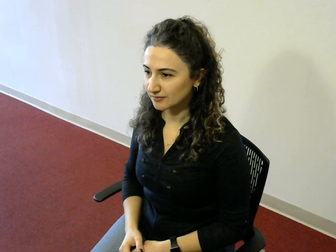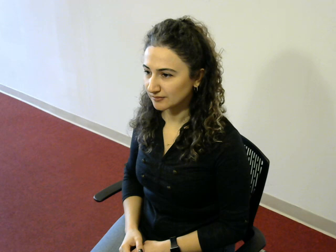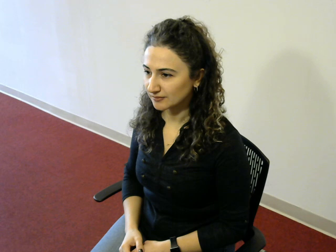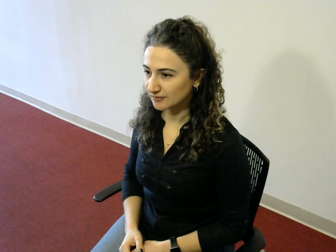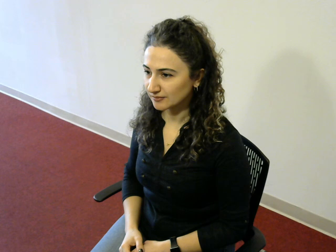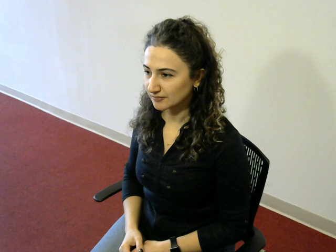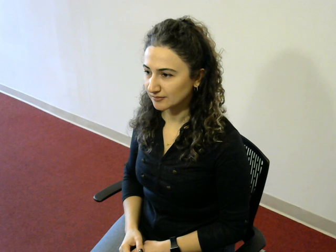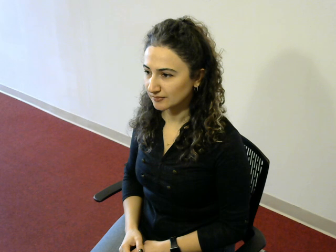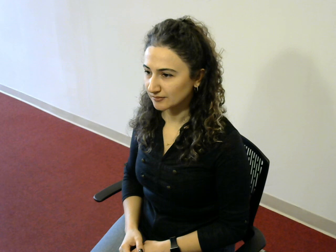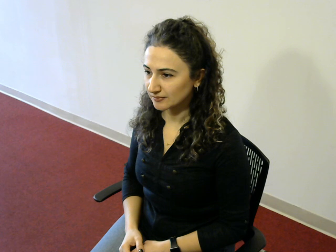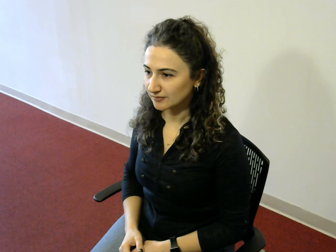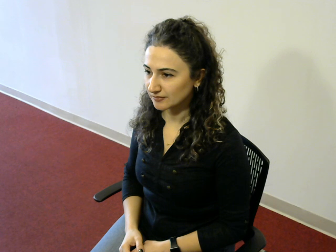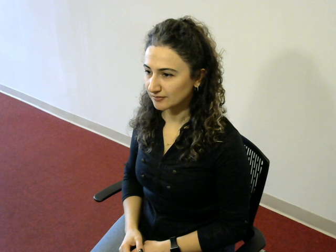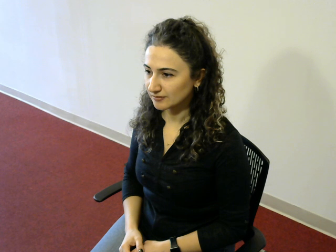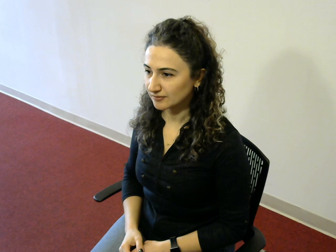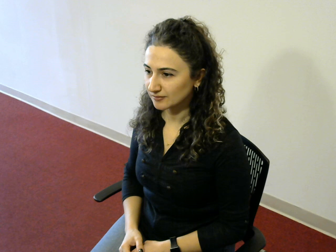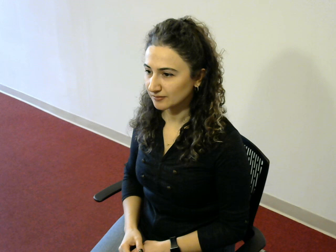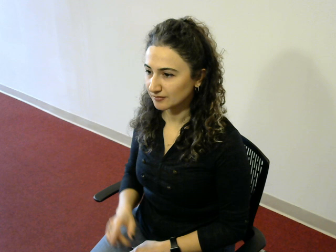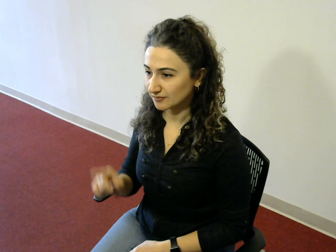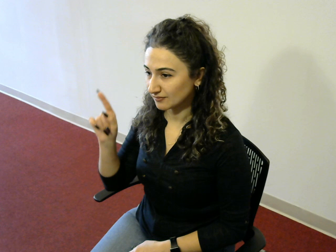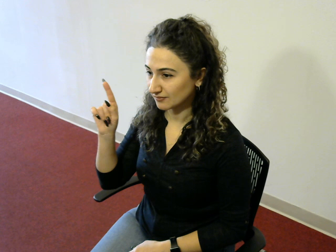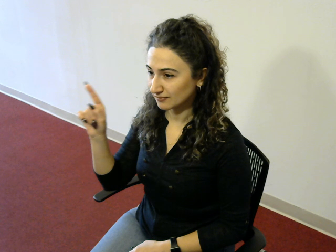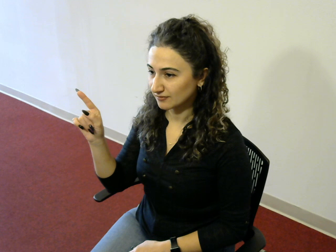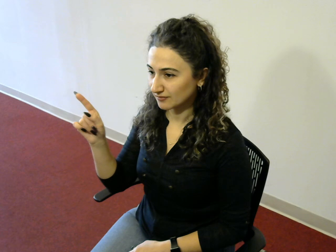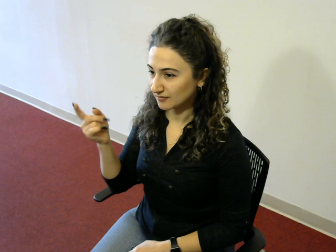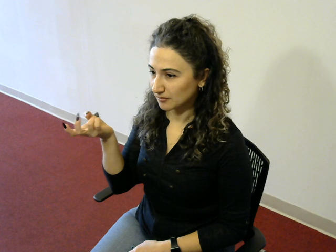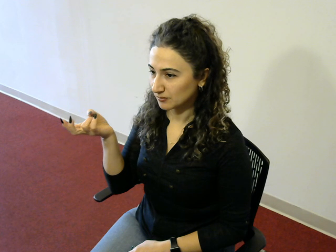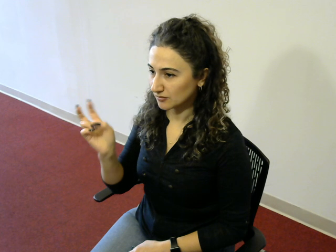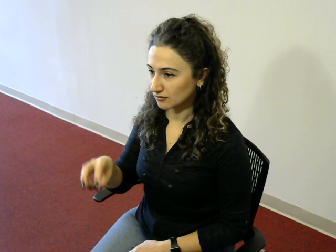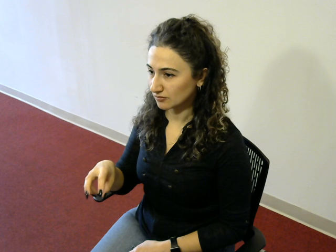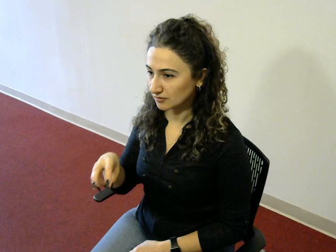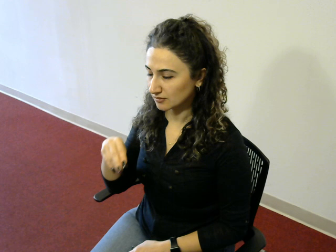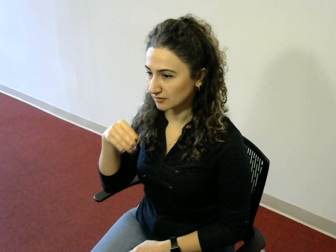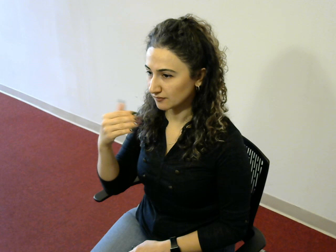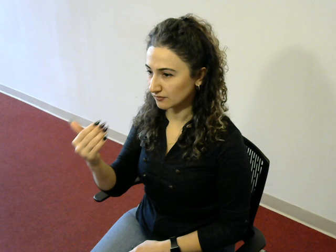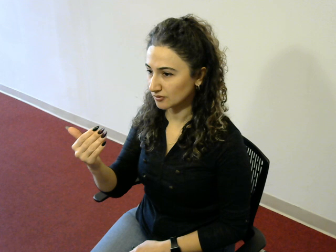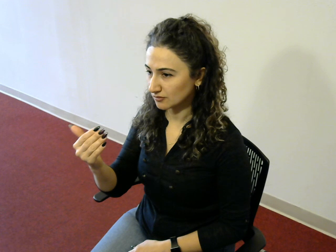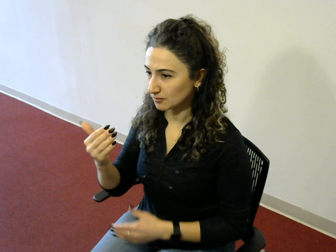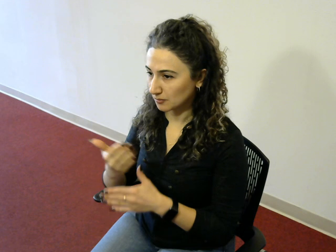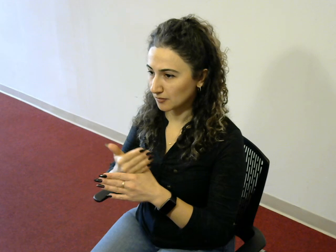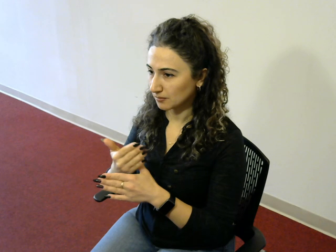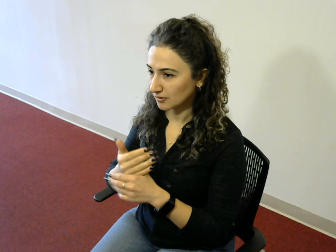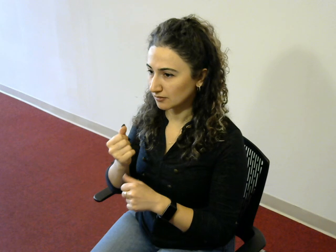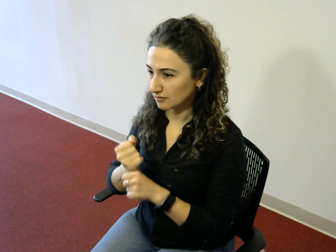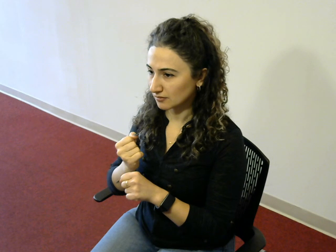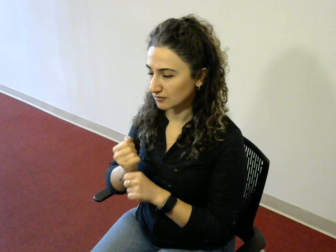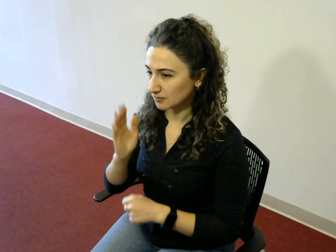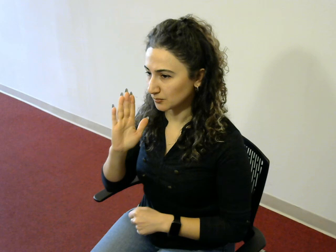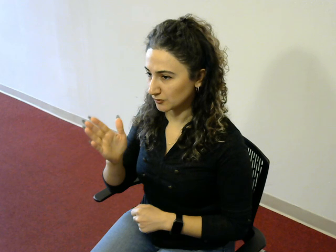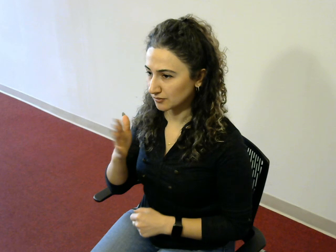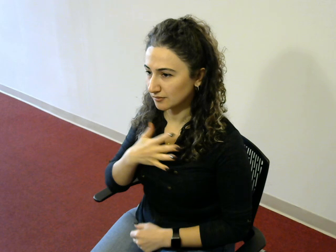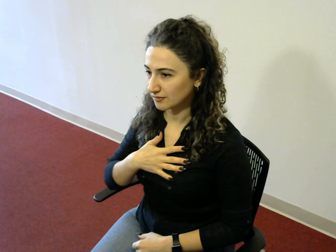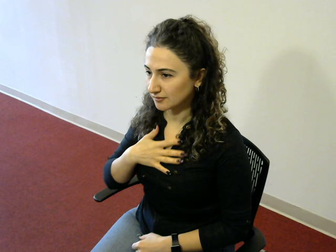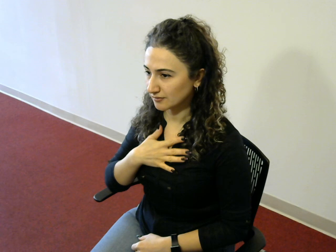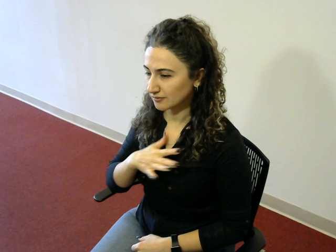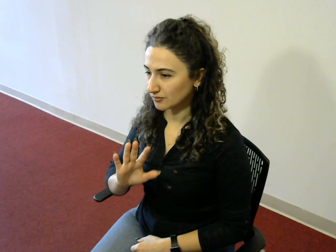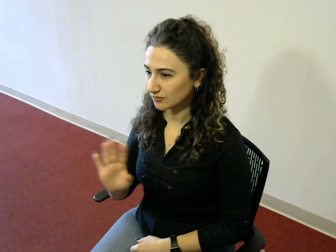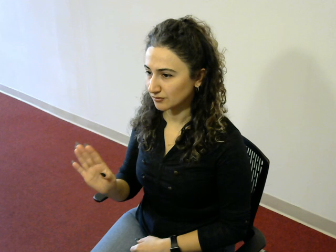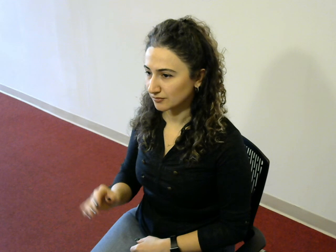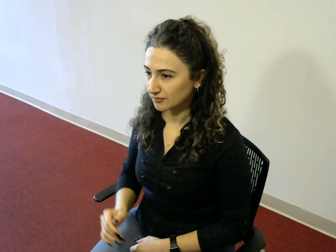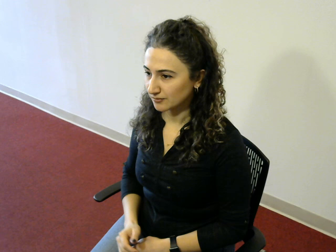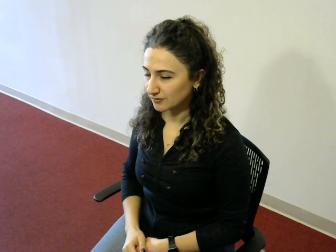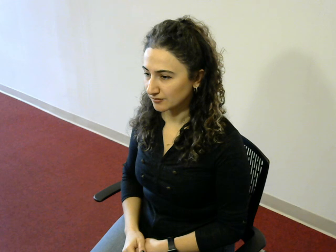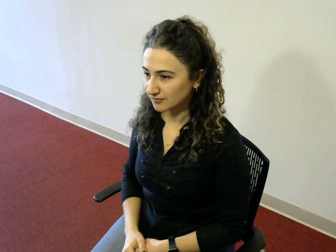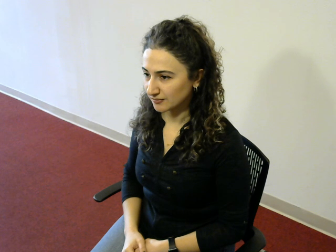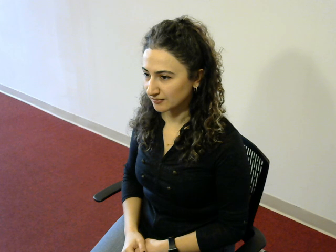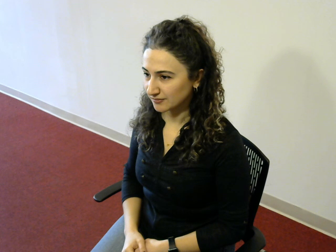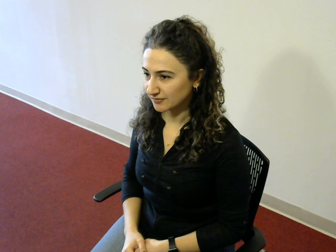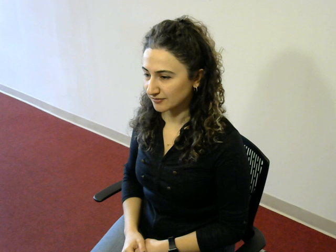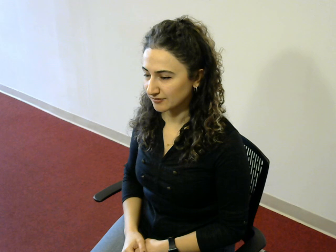O gəlib sizə kömək edəcək, narahat olmayın